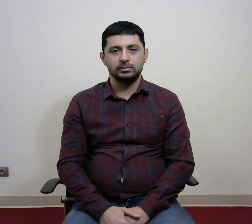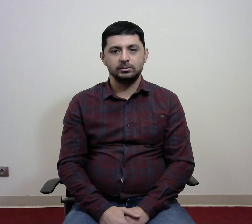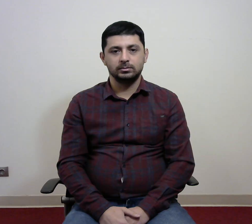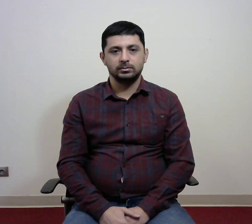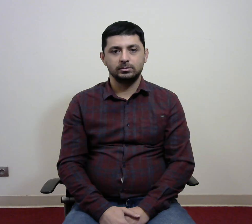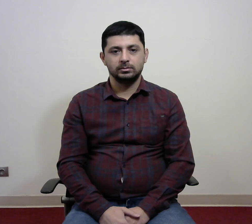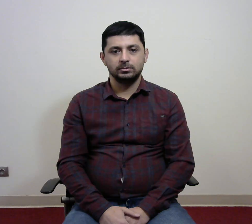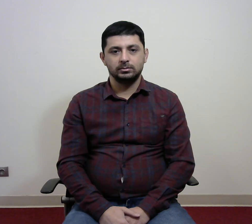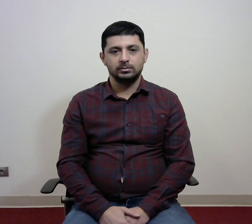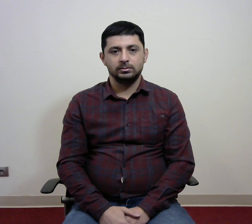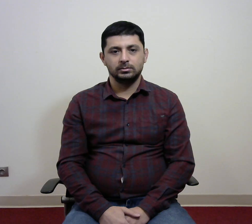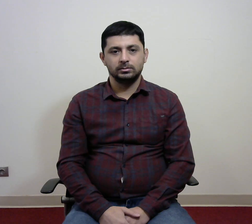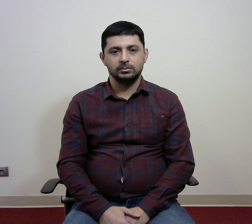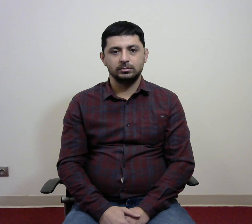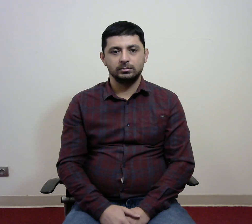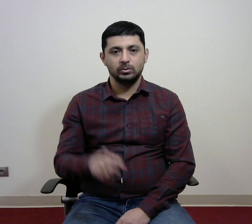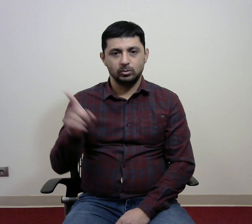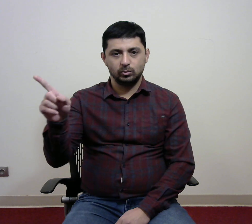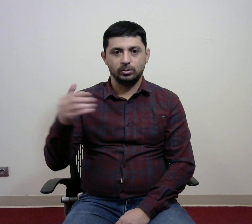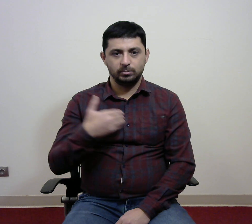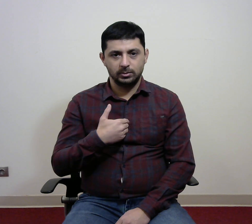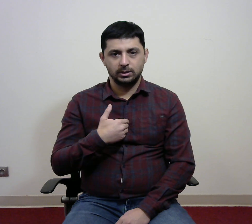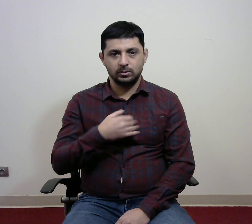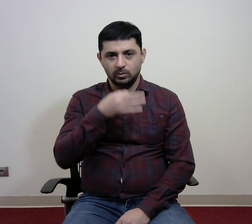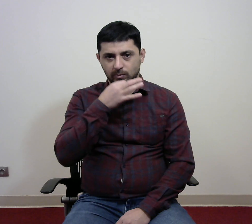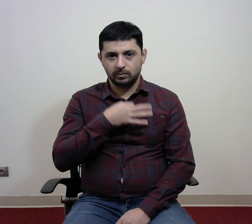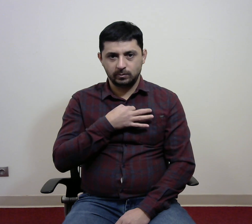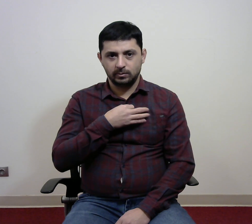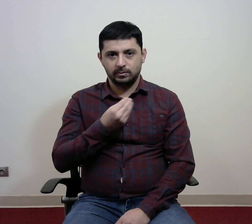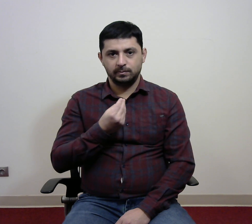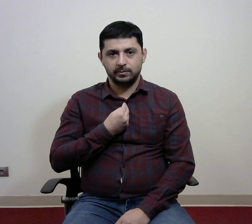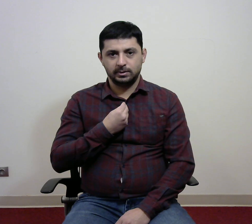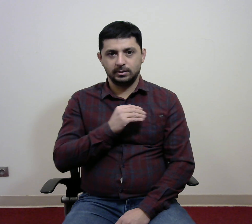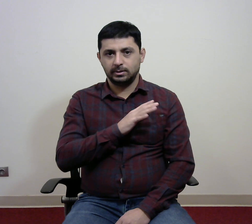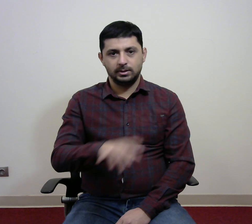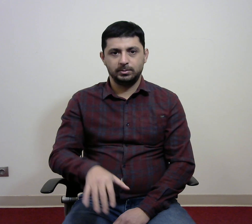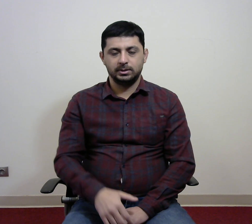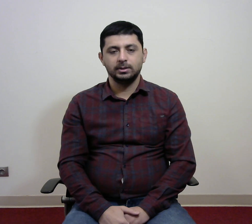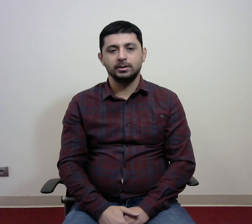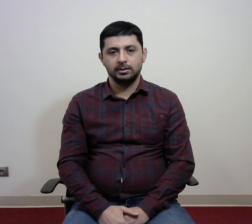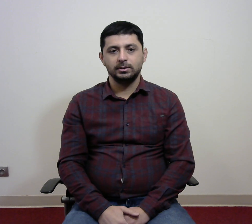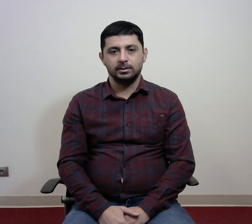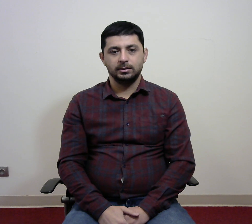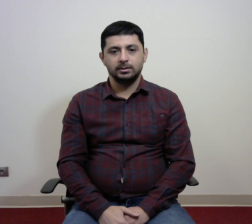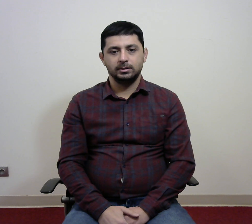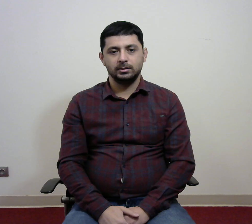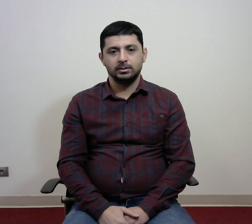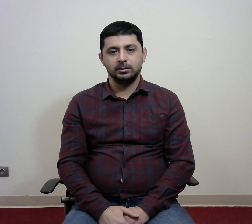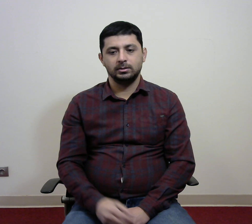O mənə cavab verməyib